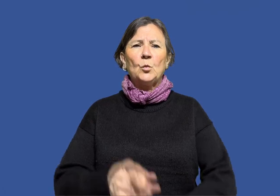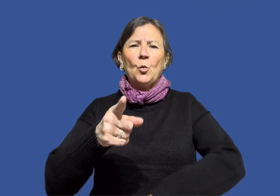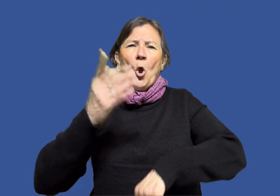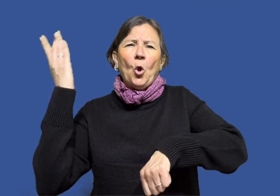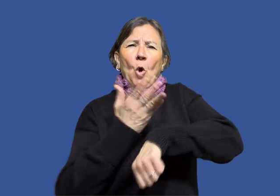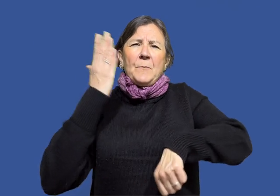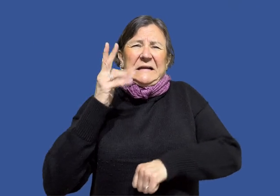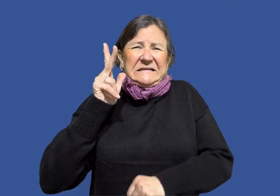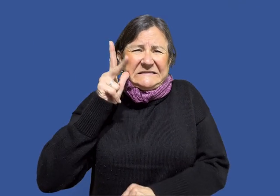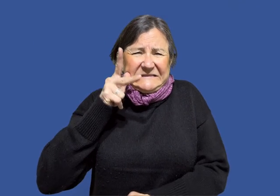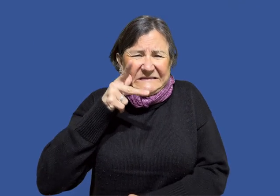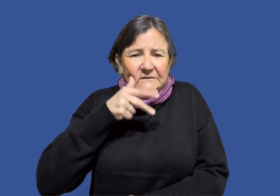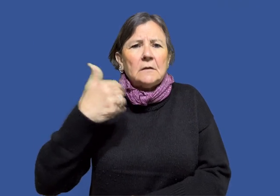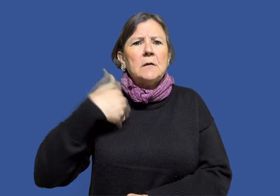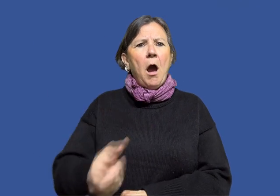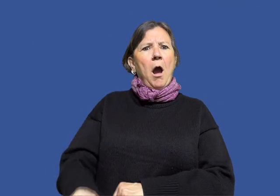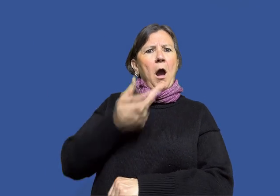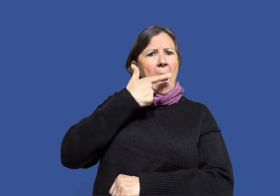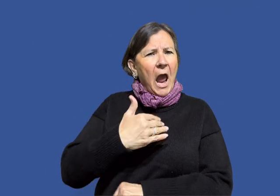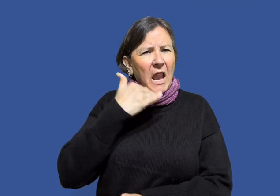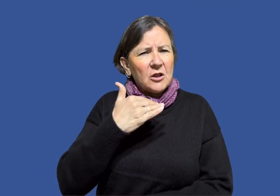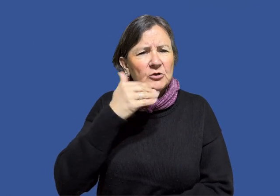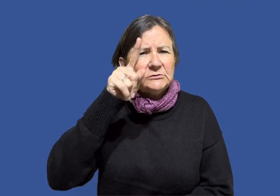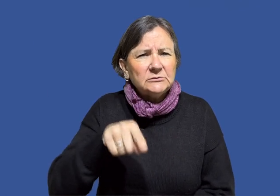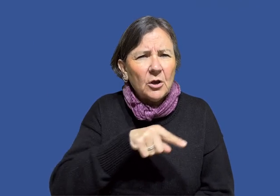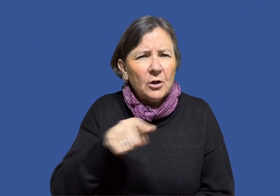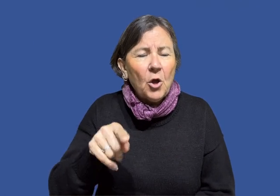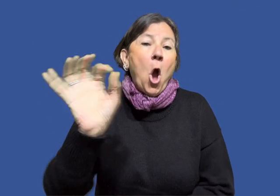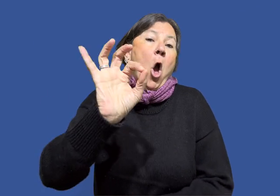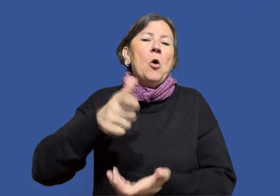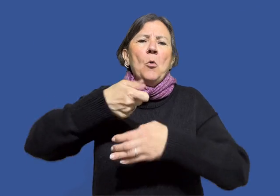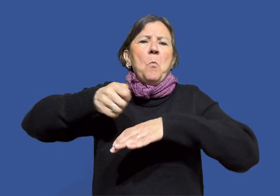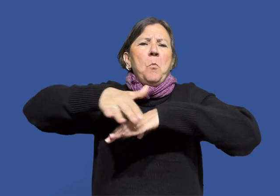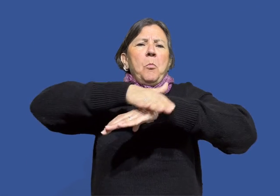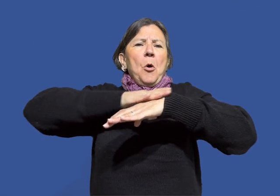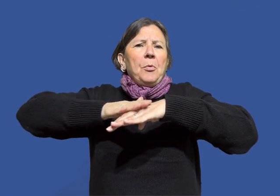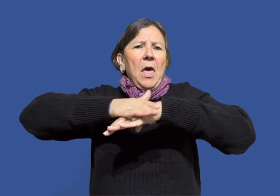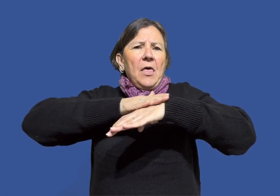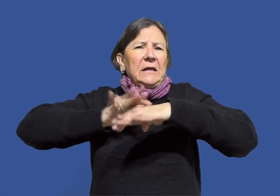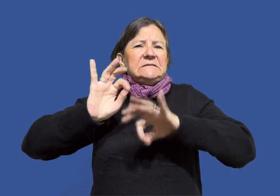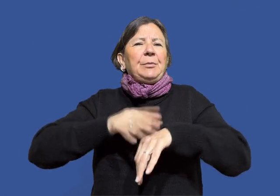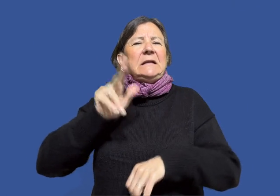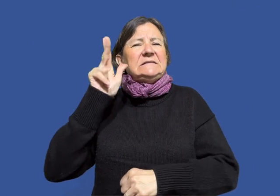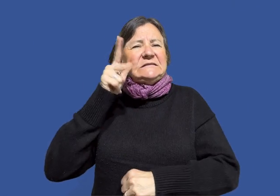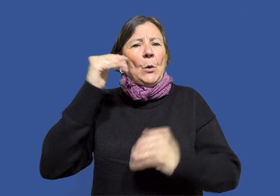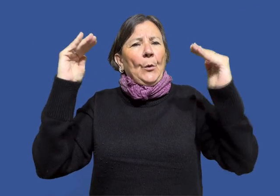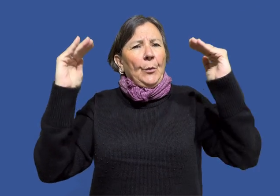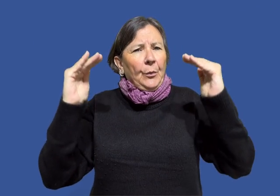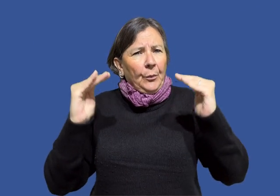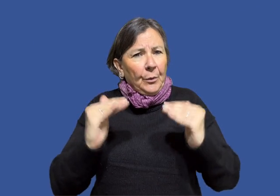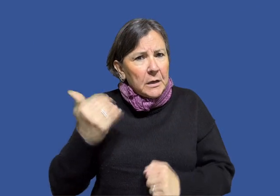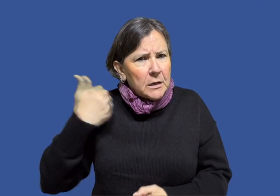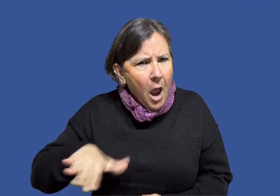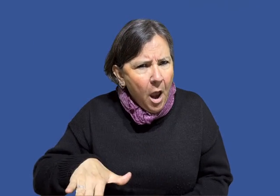Després del cop, has pres algun medicament o t'has aplicat pomada pel dolor?